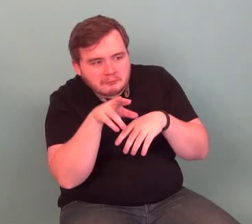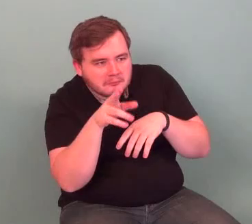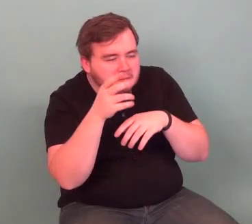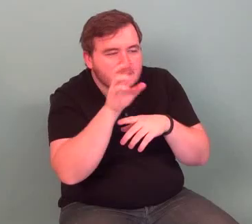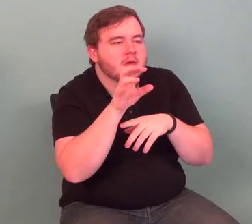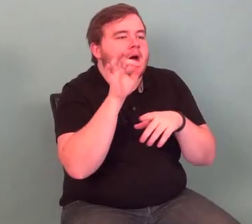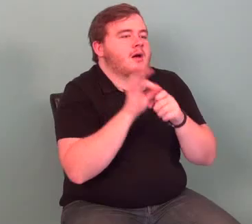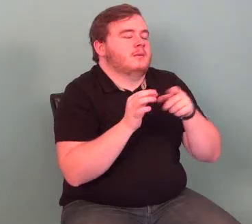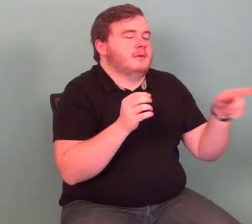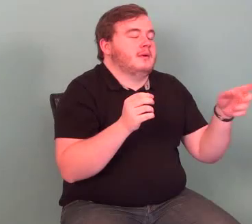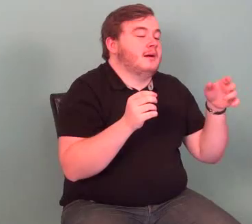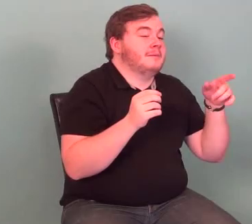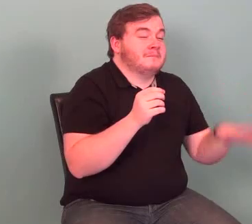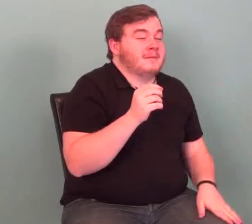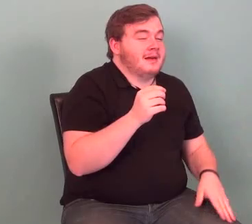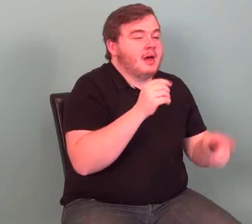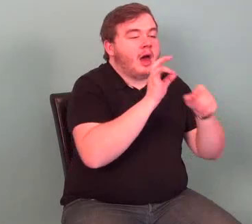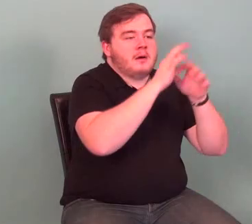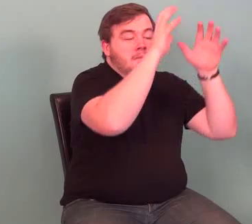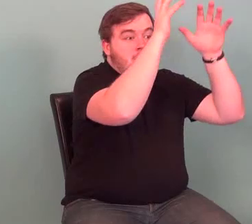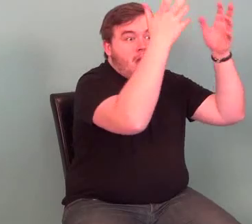A na tego psa akurat spada ul.